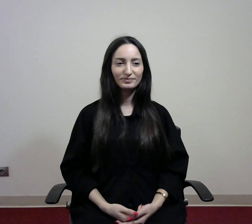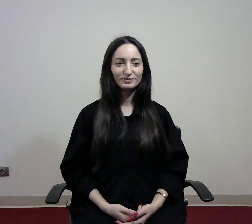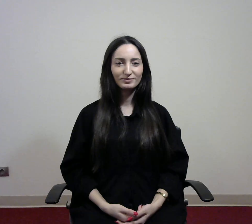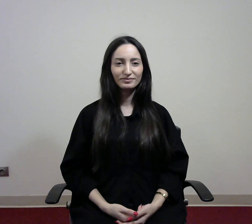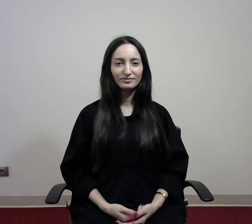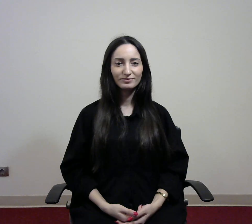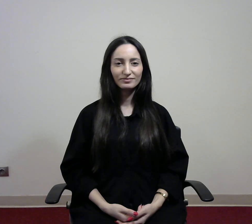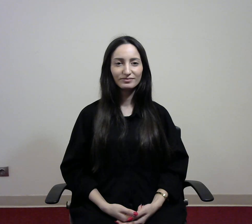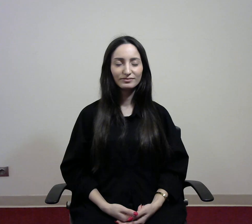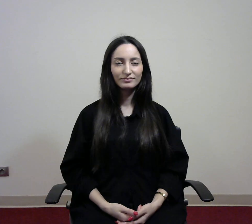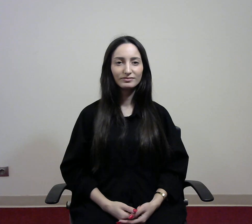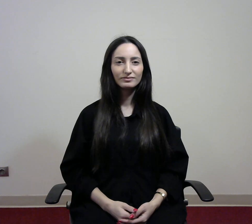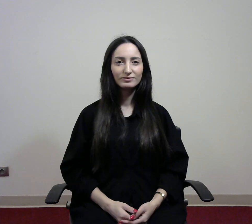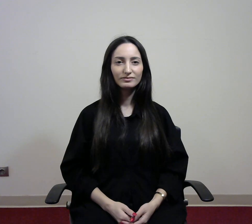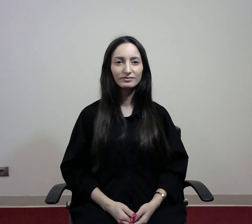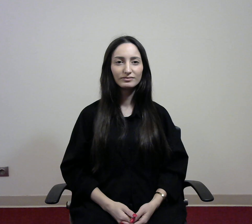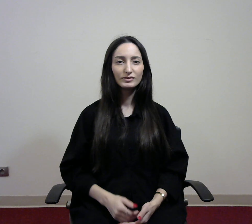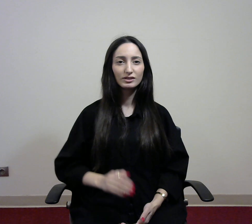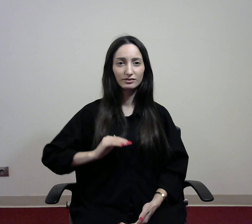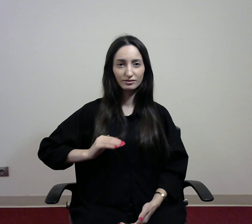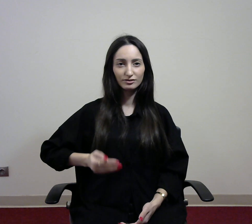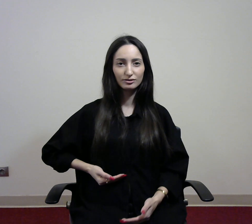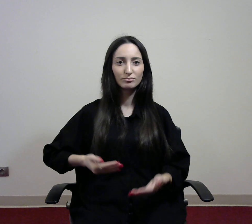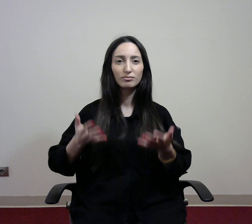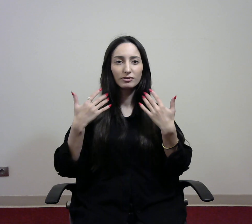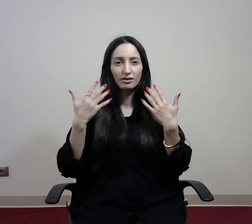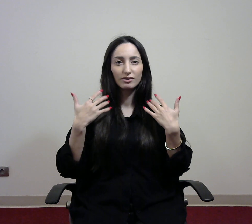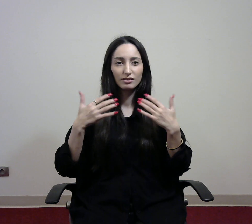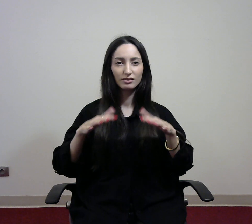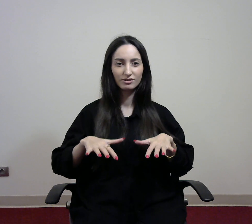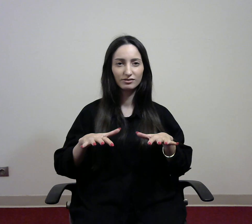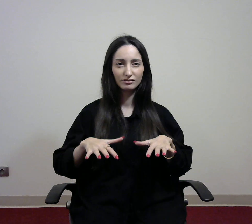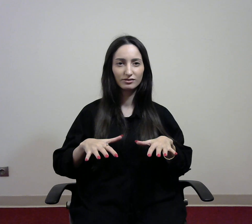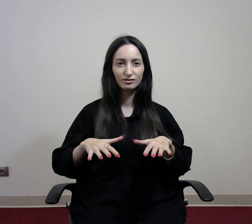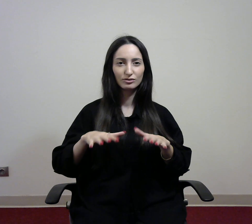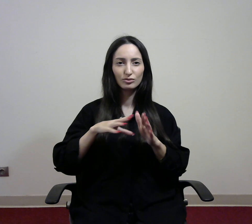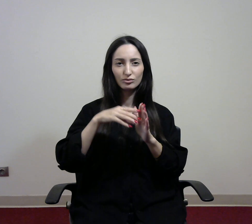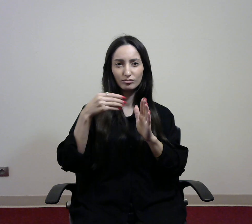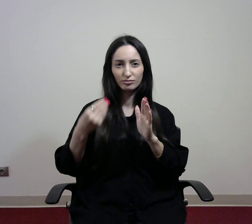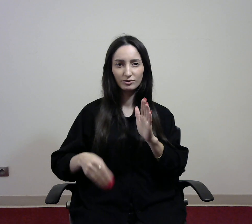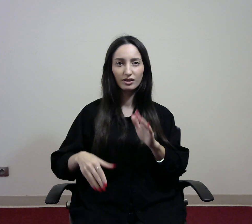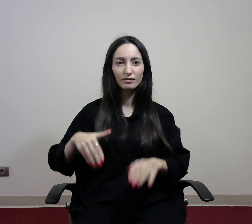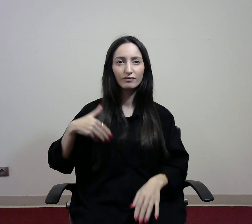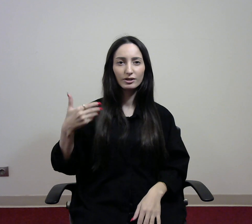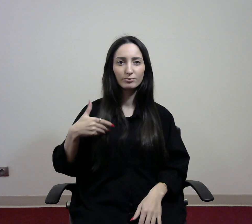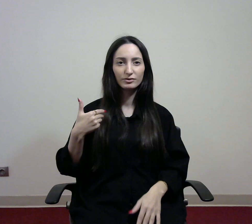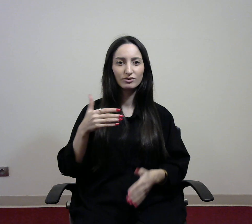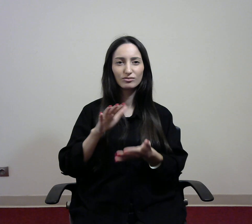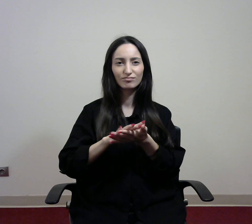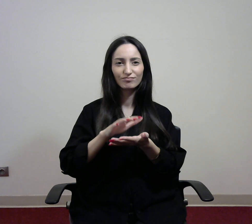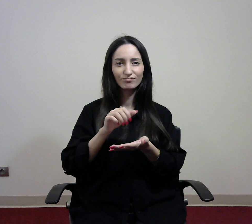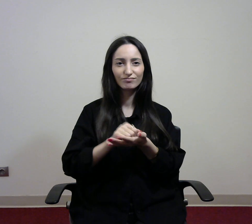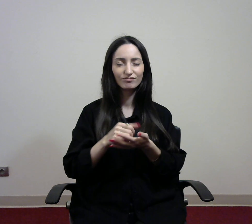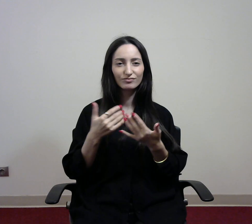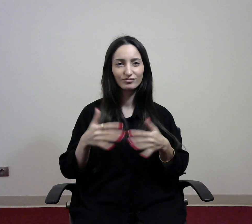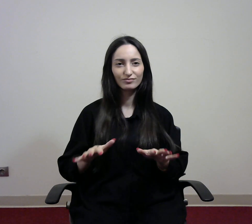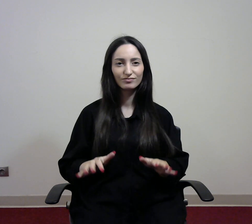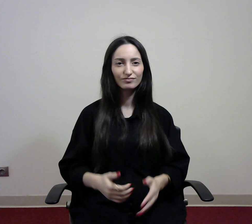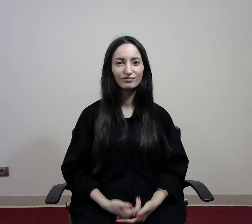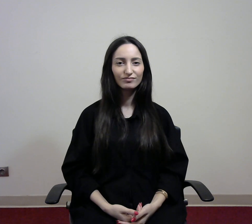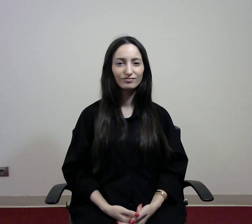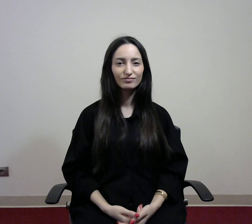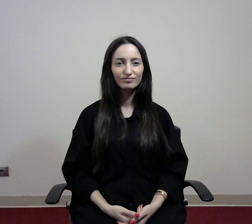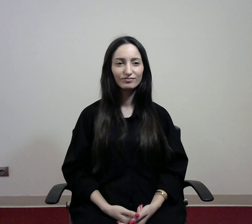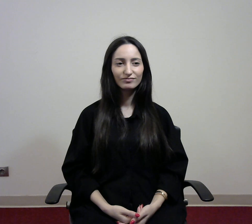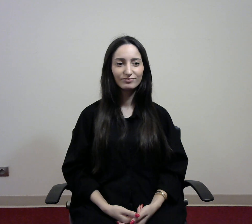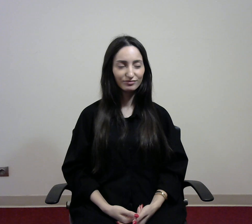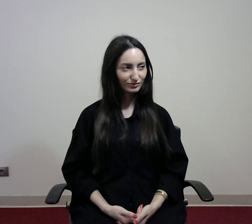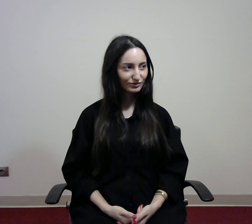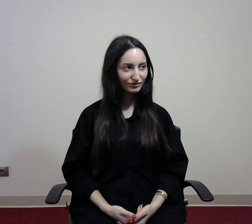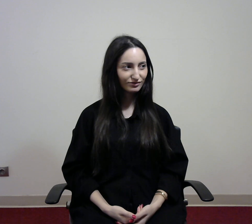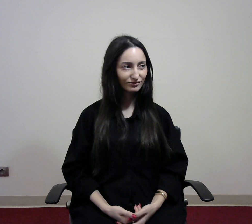Bağda yerə düşən meyvələr xarab olmuşdu